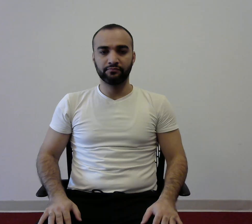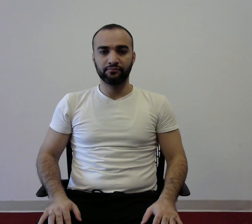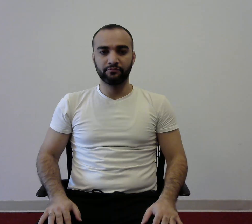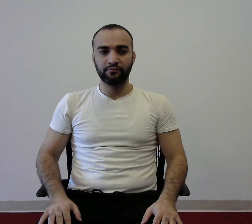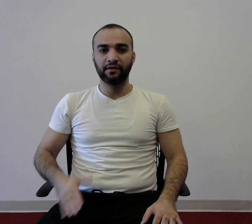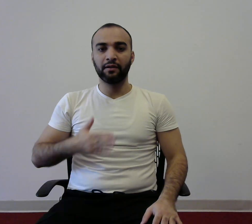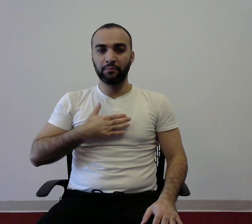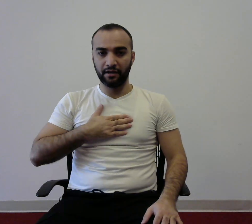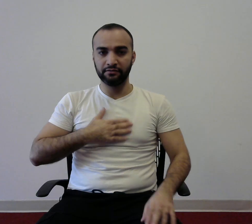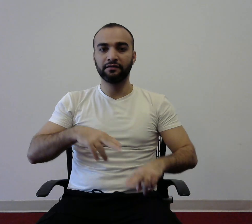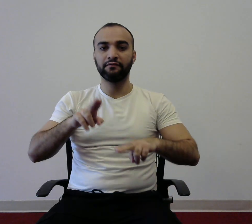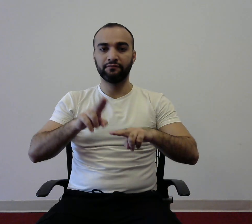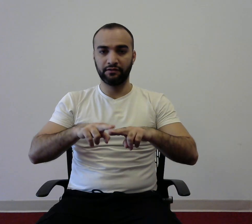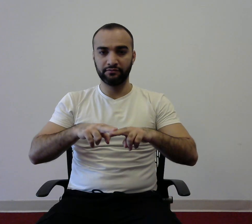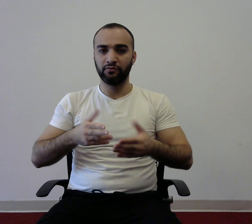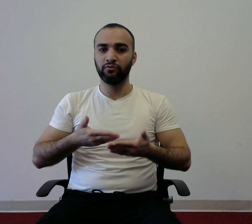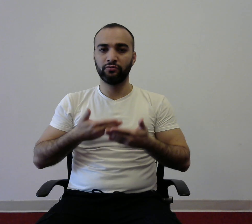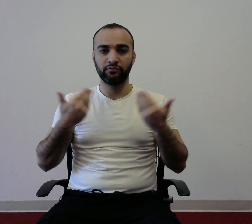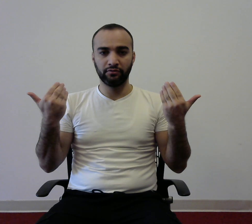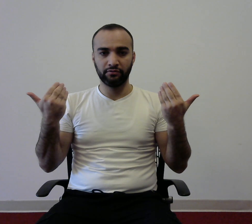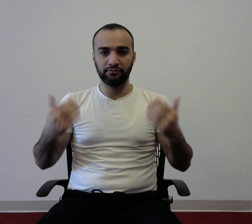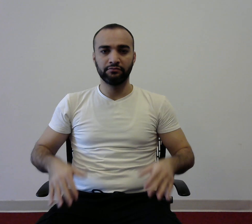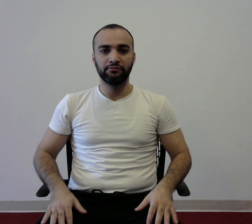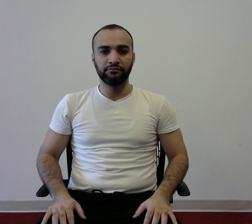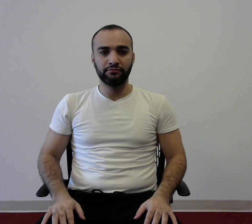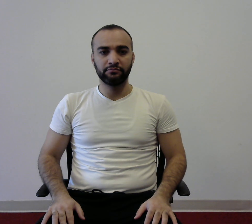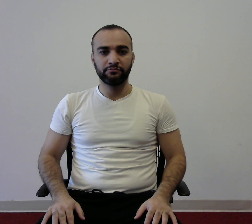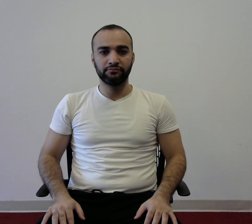Mənim şəxsiyyət vəsiqəm yoxdur